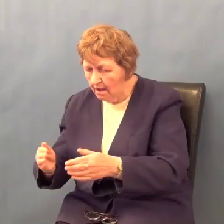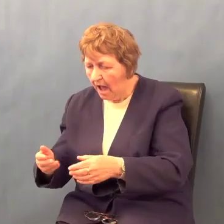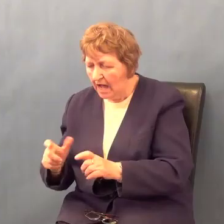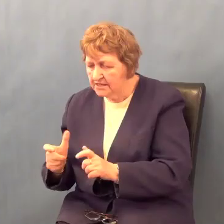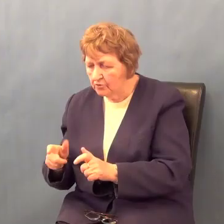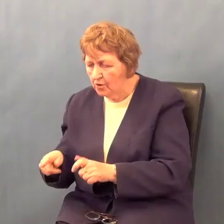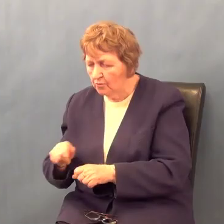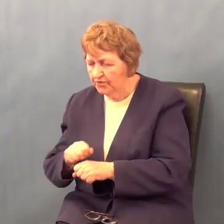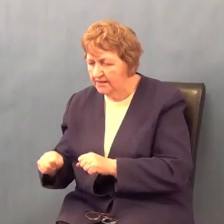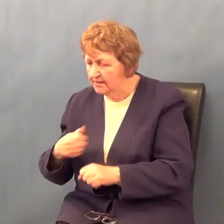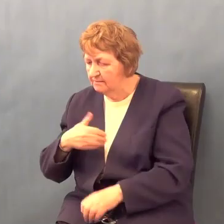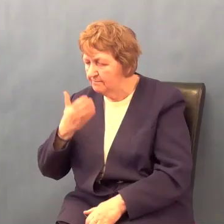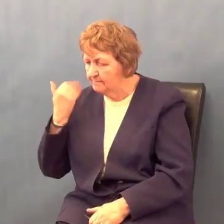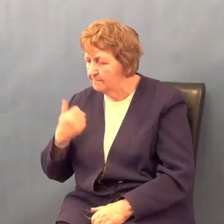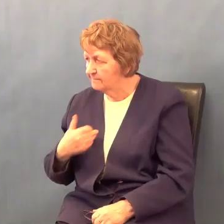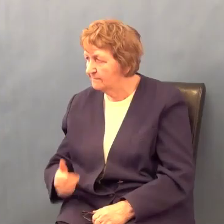Nie wiem co to jest.